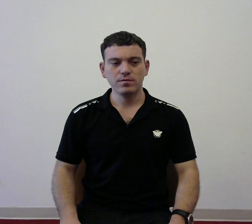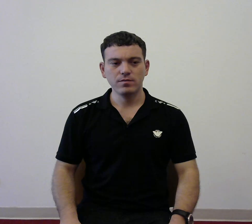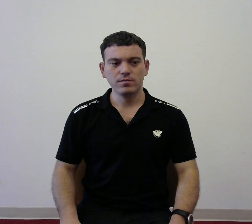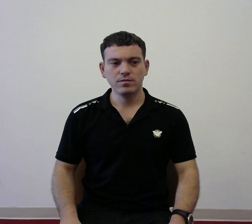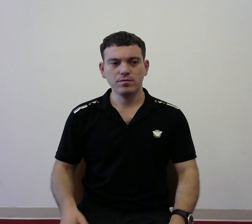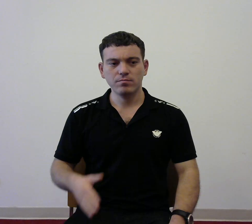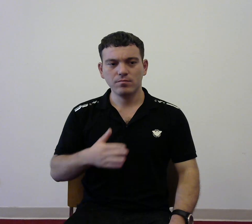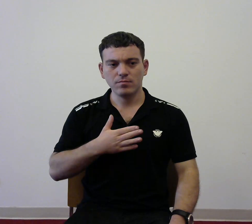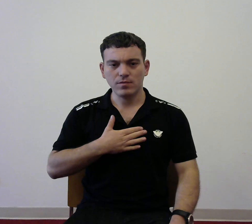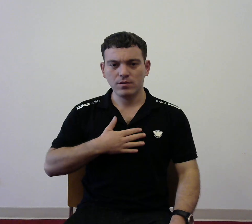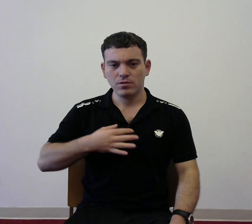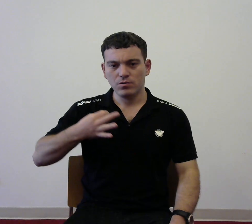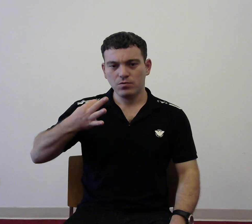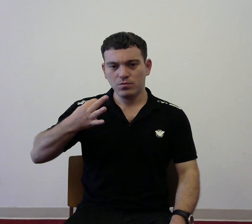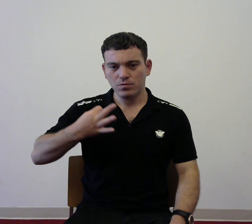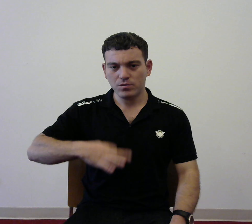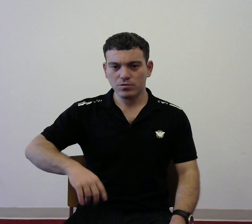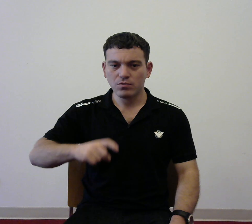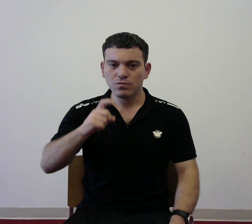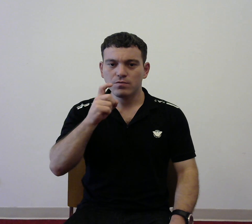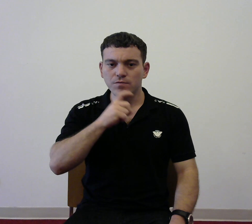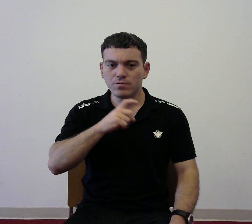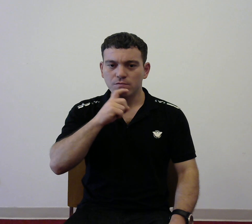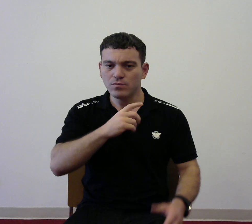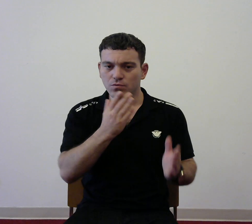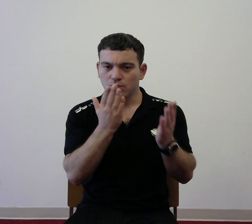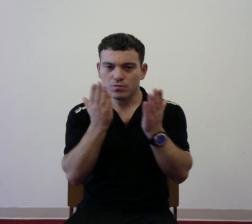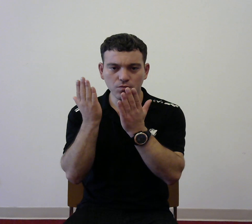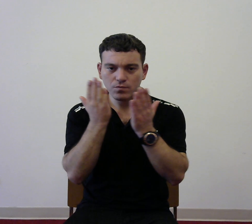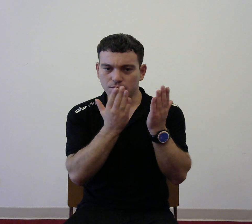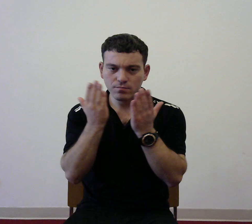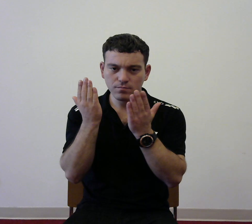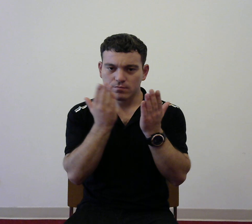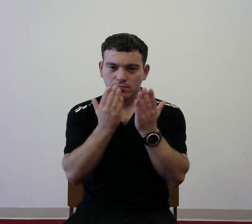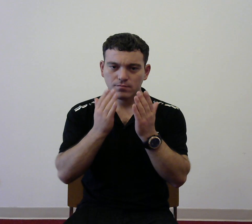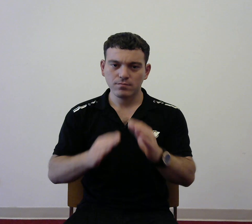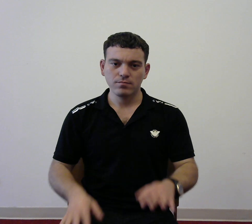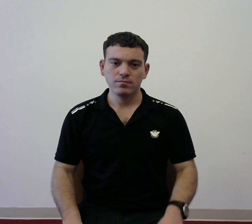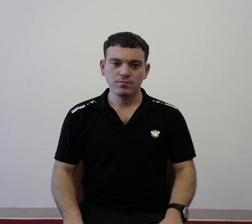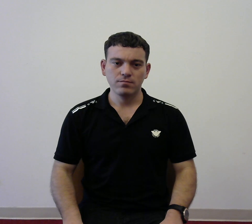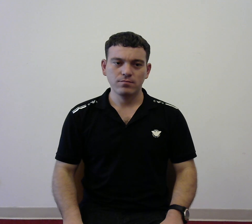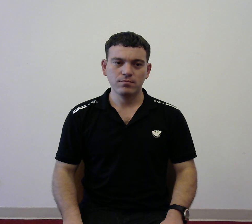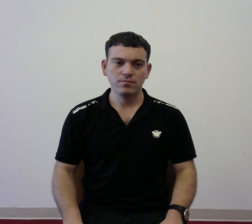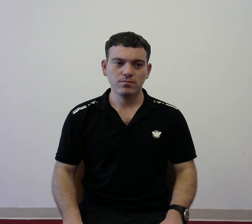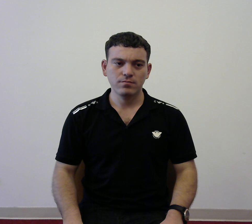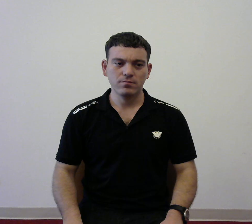Mənim oğlum universitetdə oxuyur